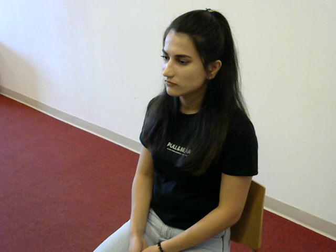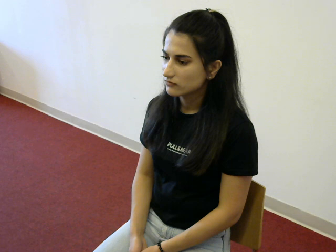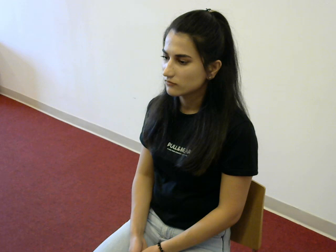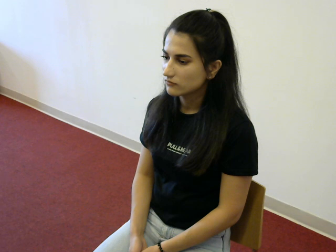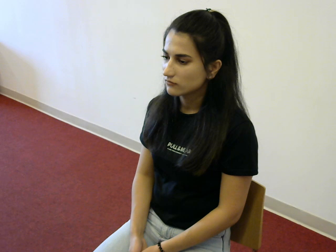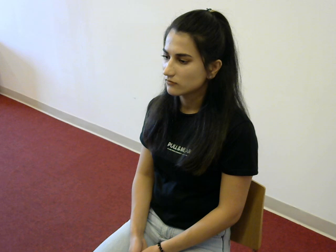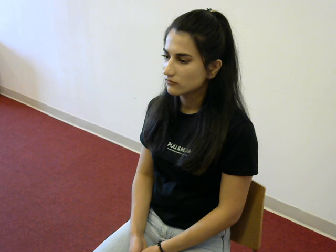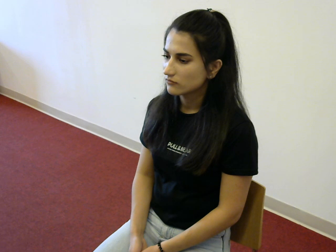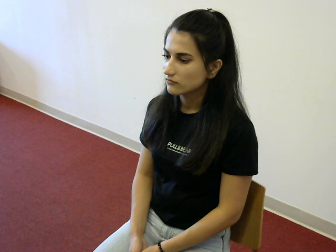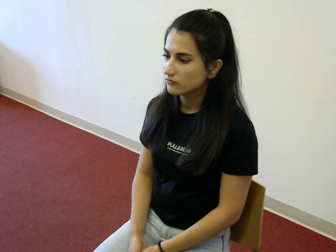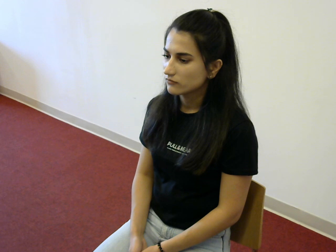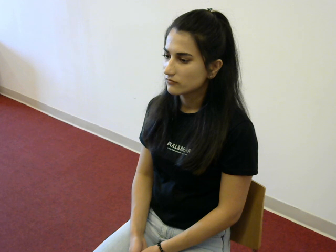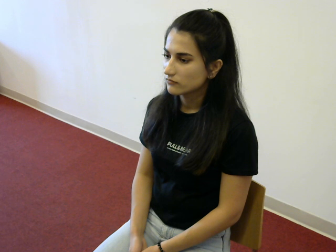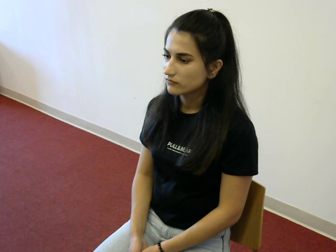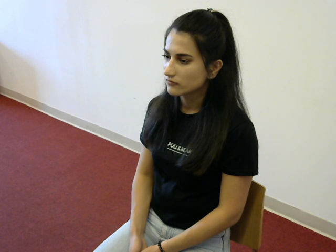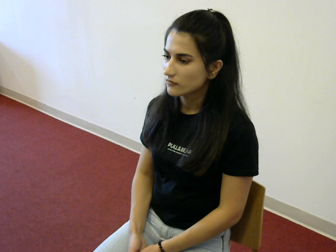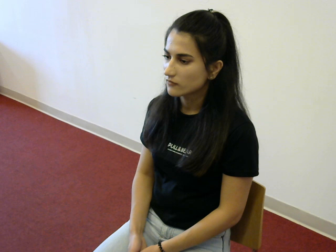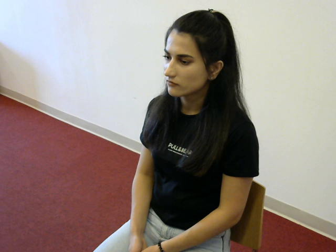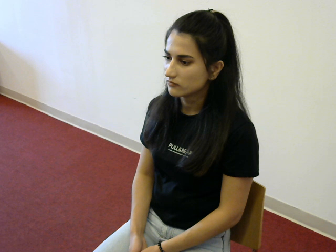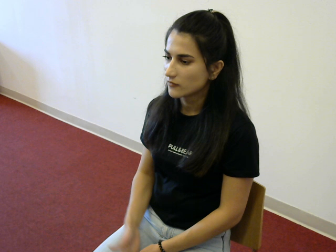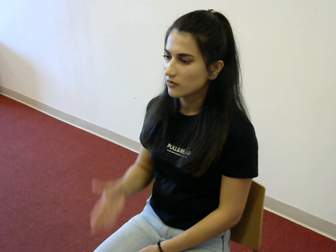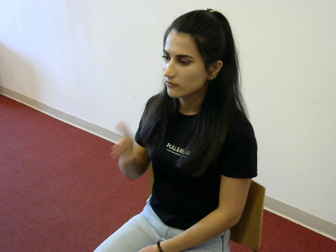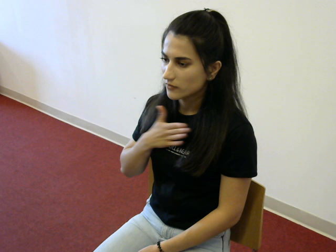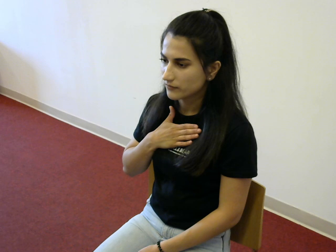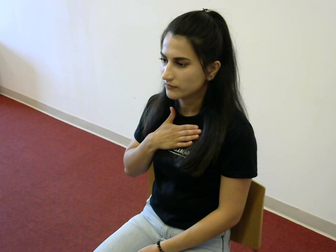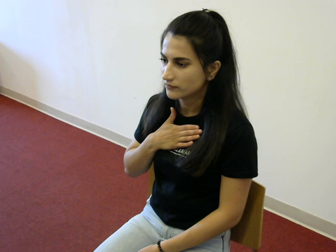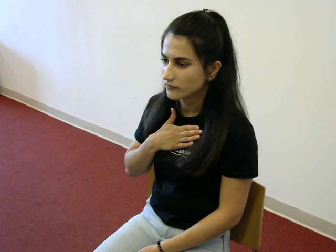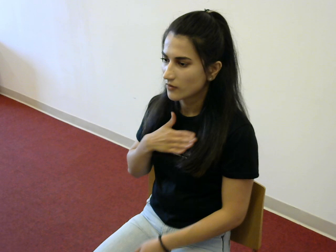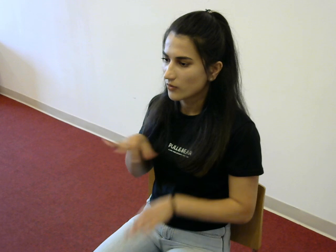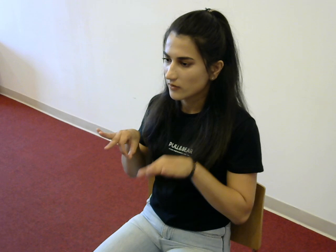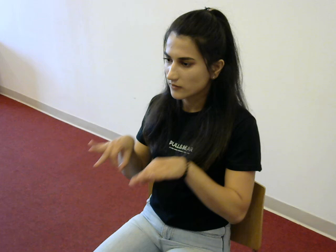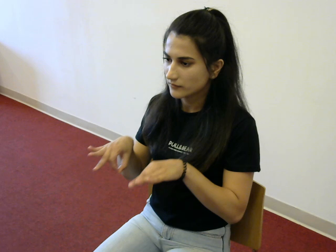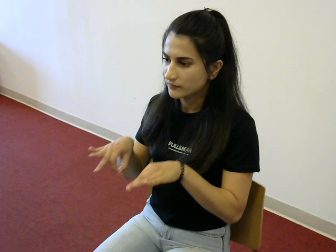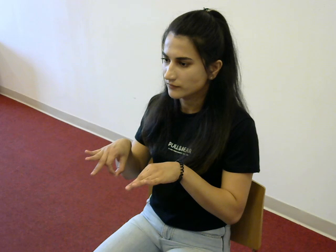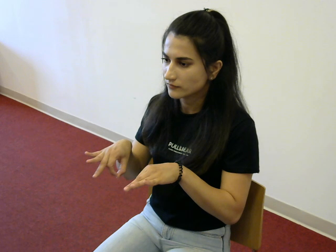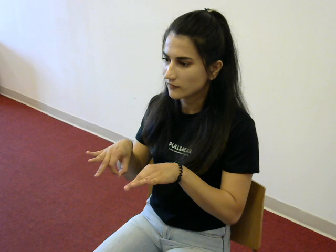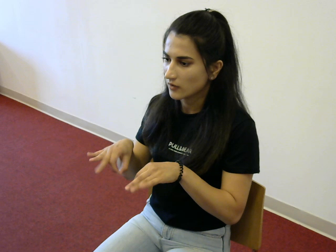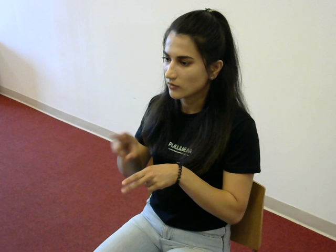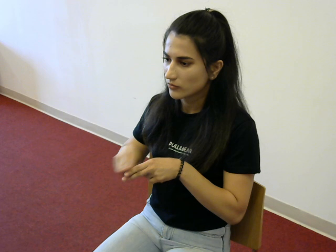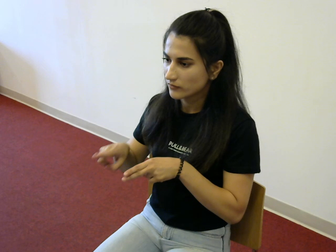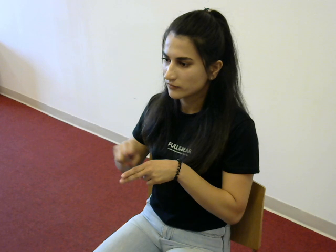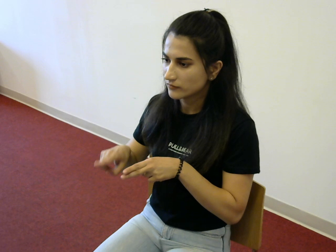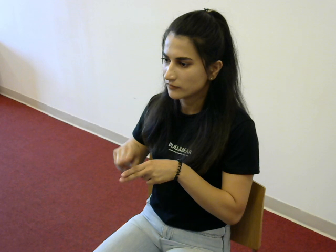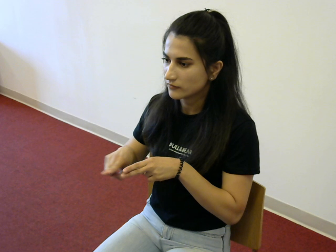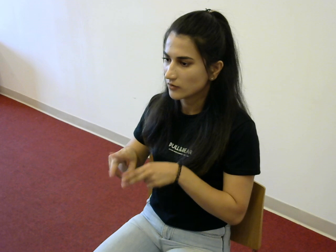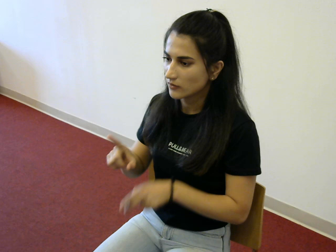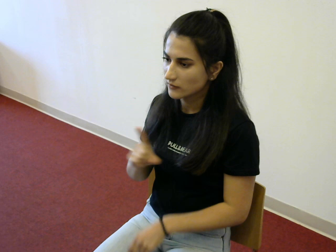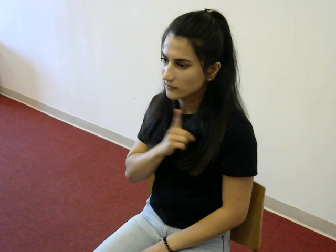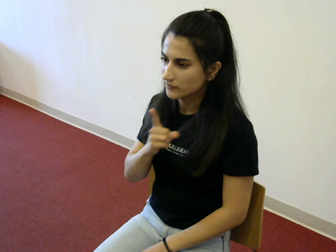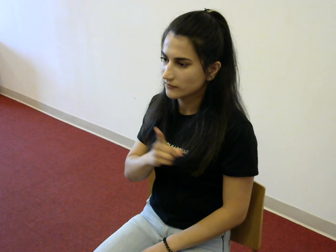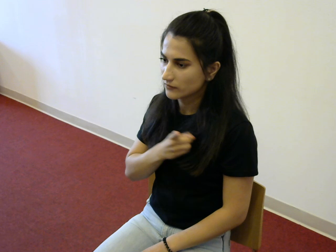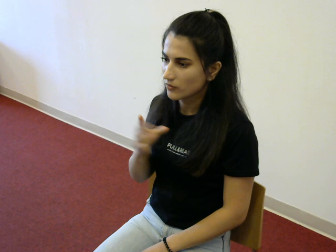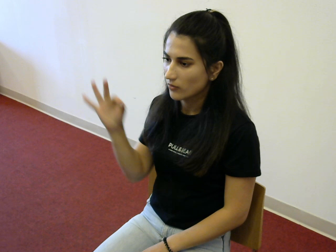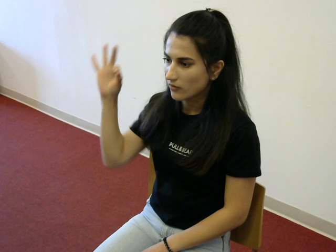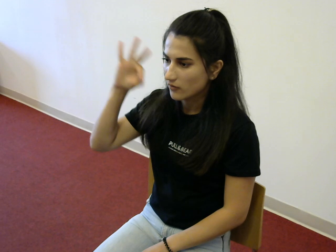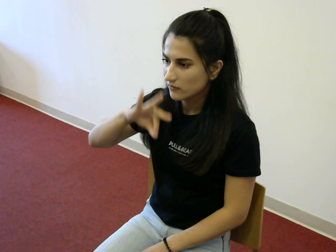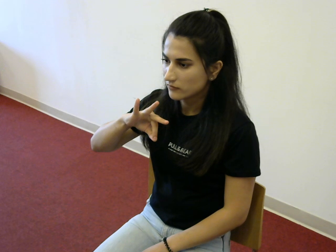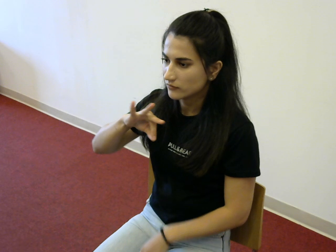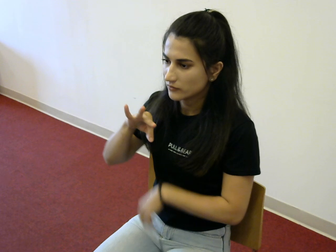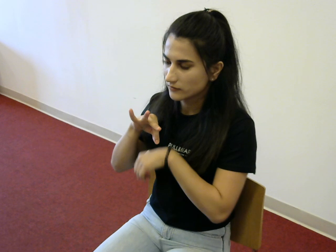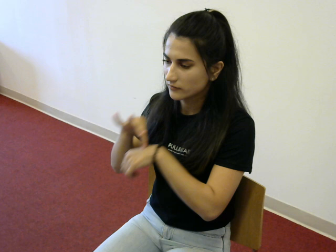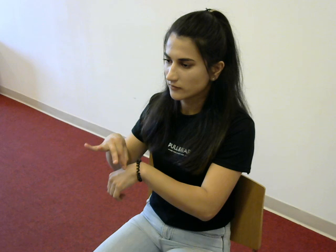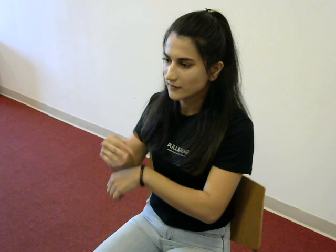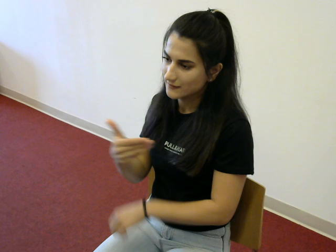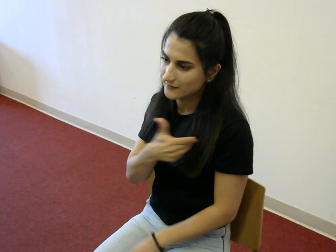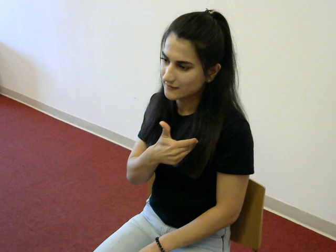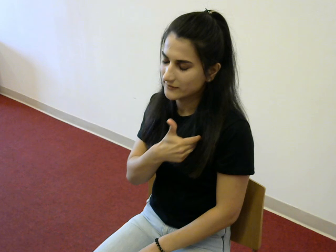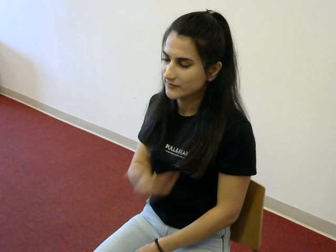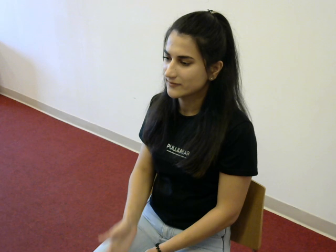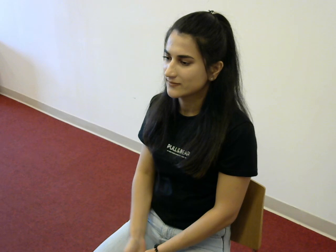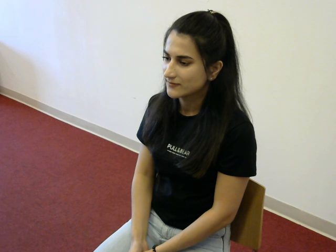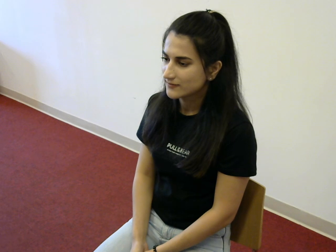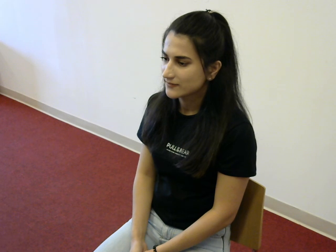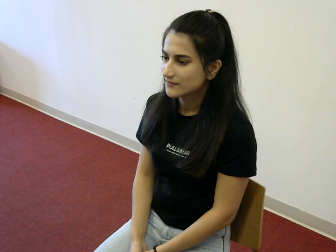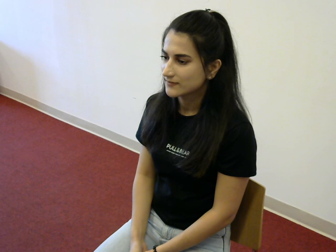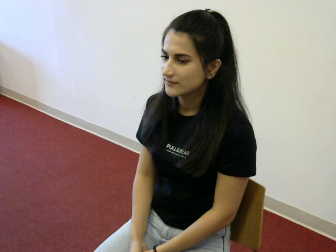Mən avtomobil təmiri üzrə təcrübə keçmək istəyirəm